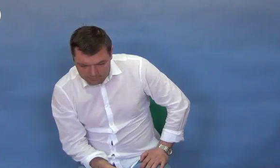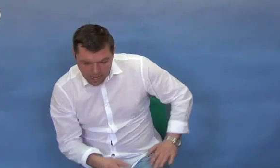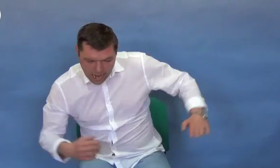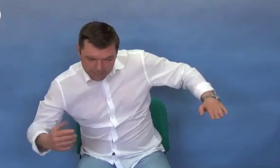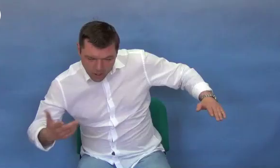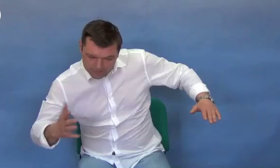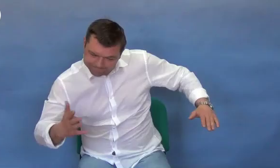Albo nie bardzo...